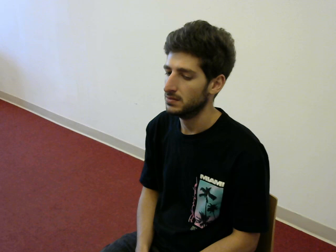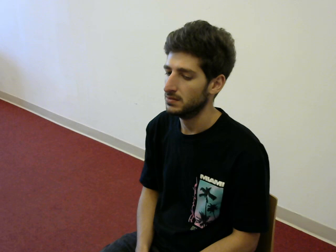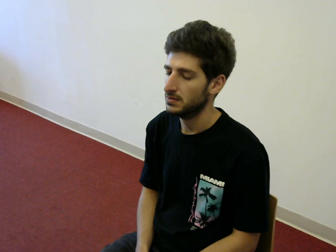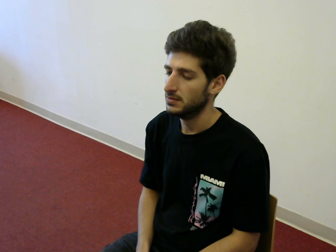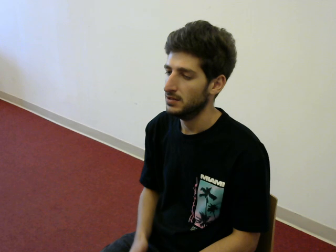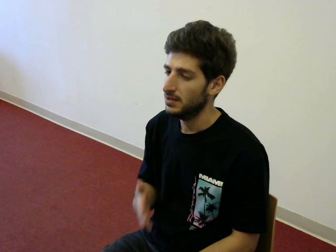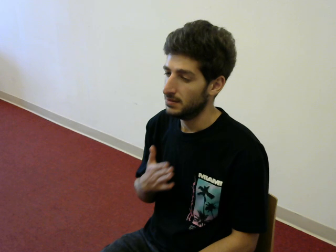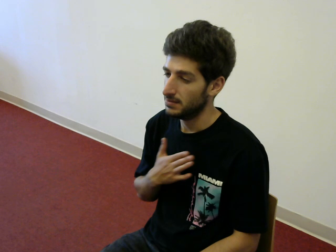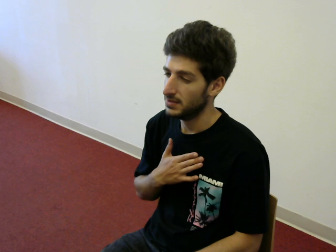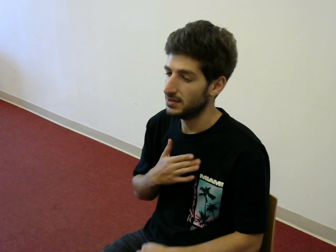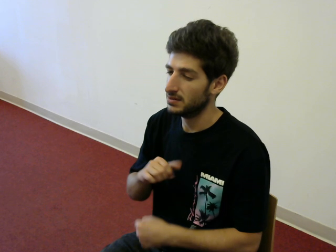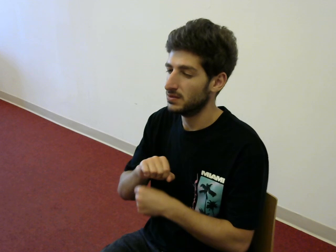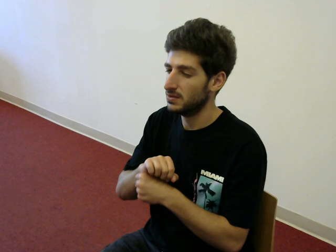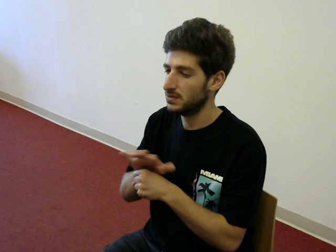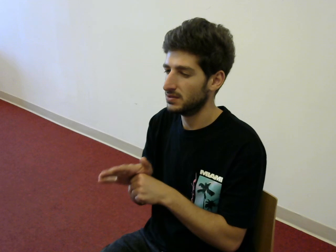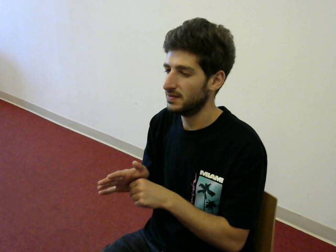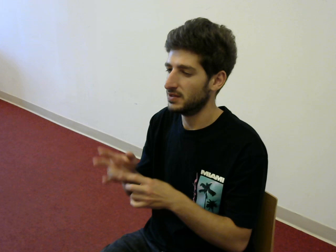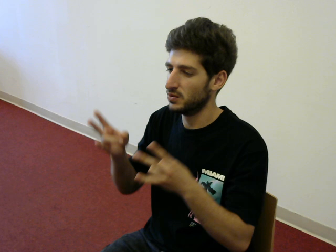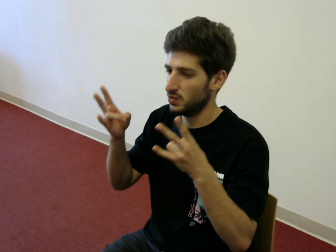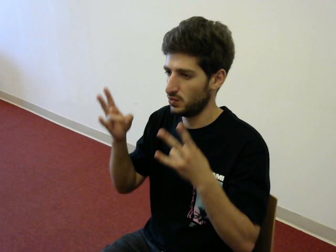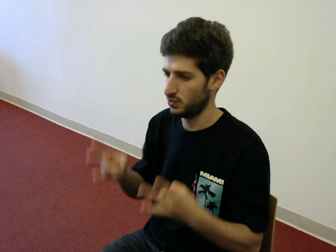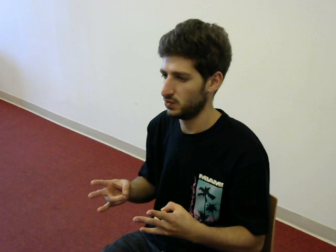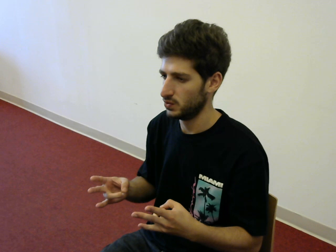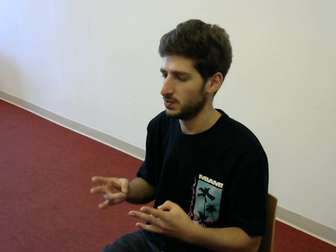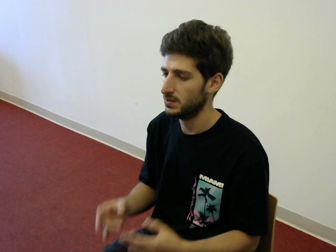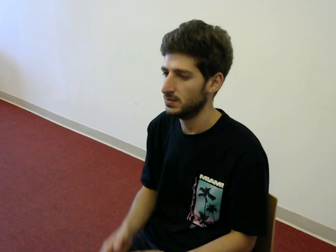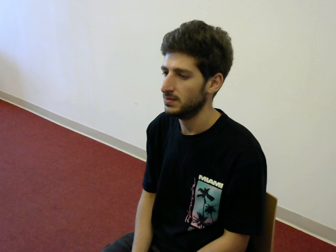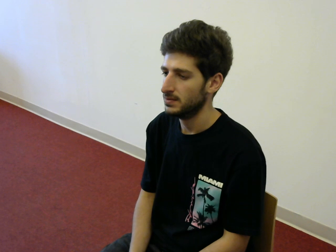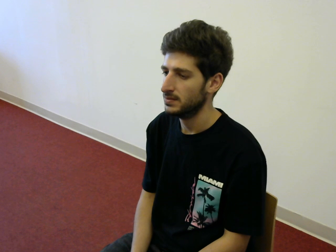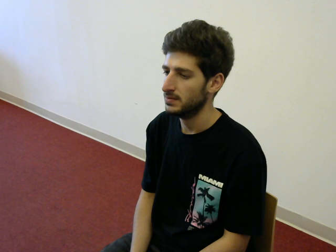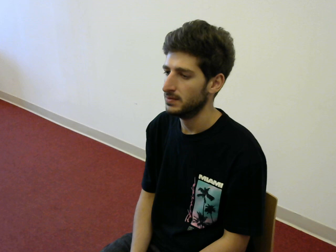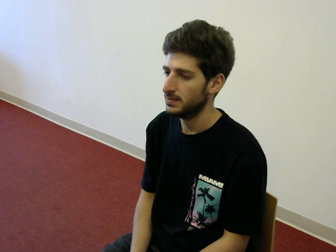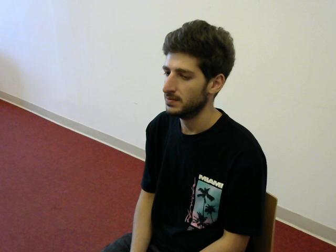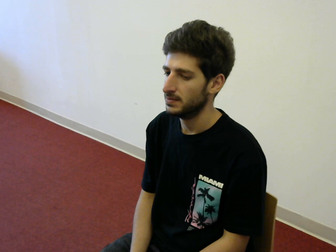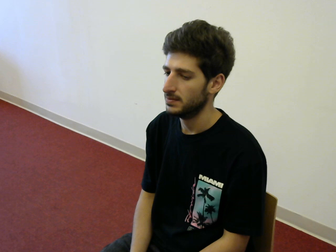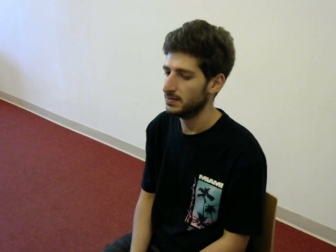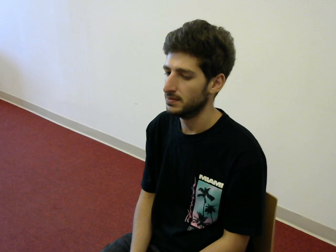Mən Covid-ə tutulmuşam